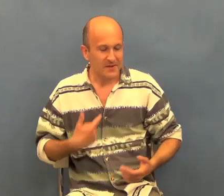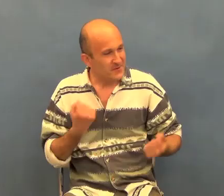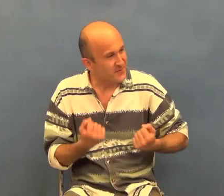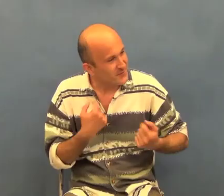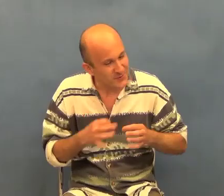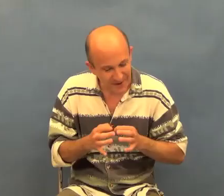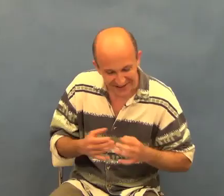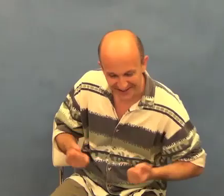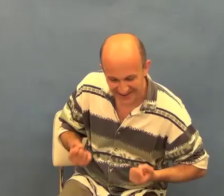Dla mnie ten humor jest niezrozumiały.